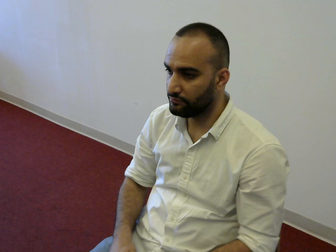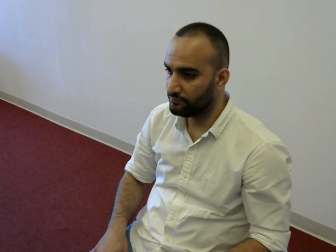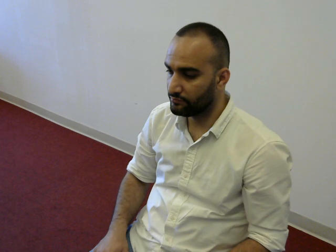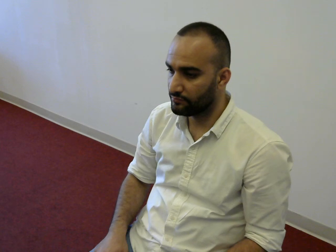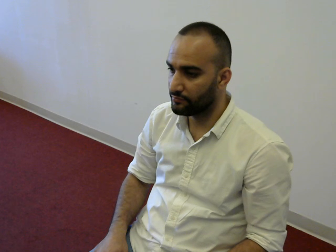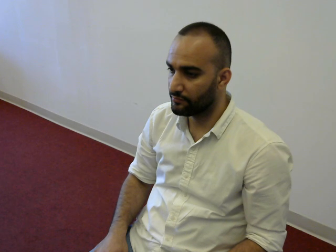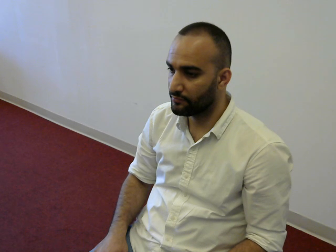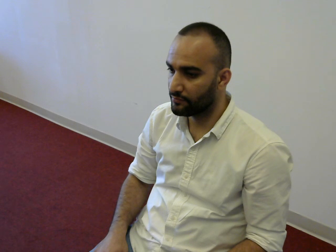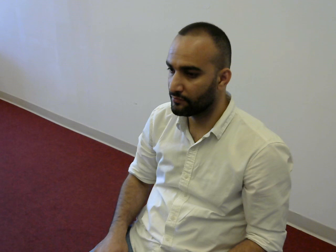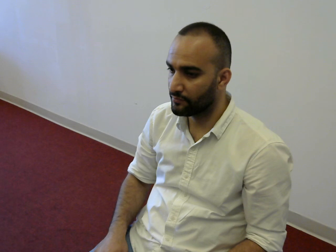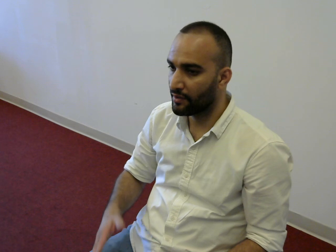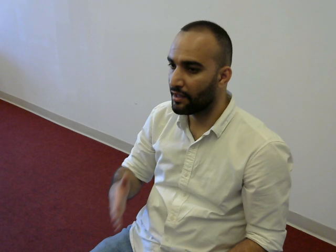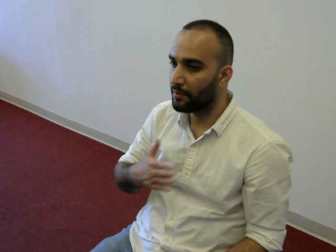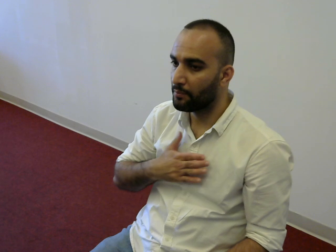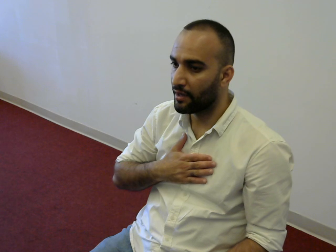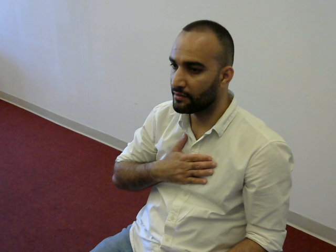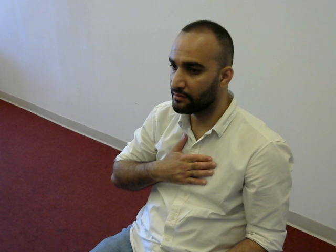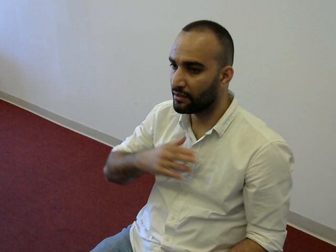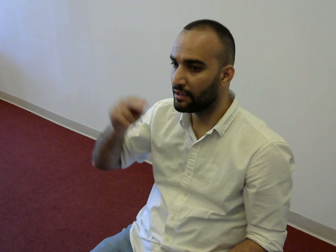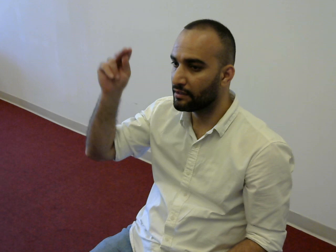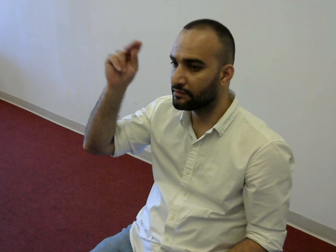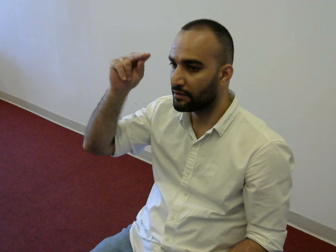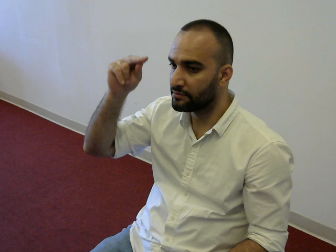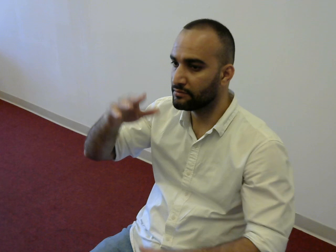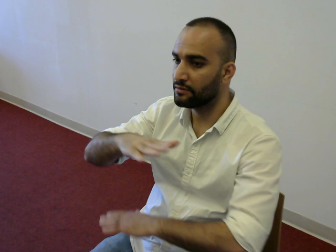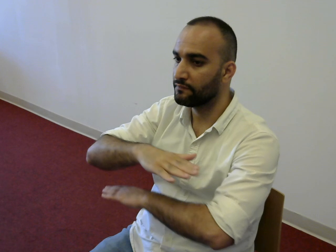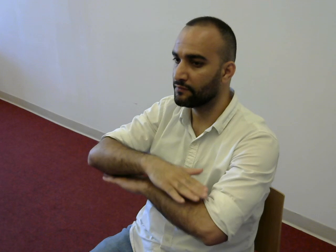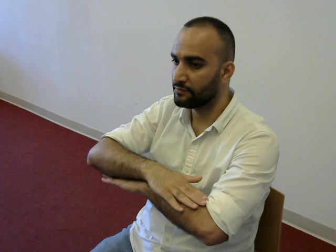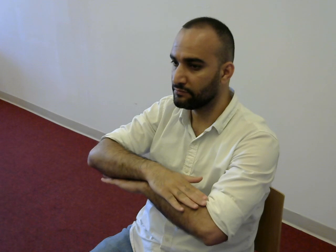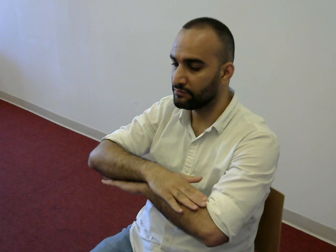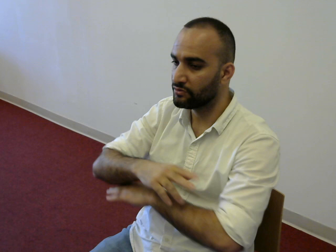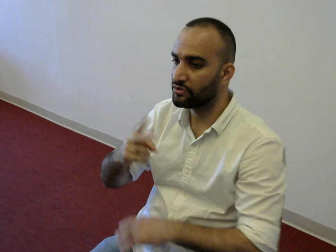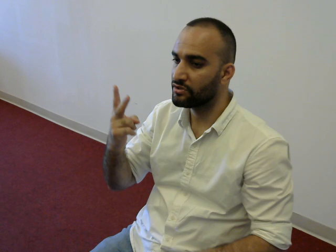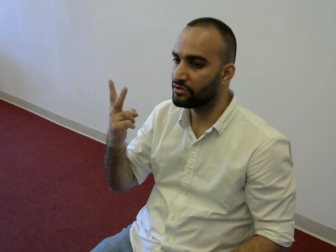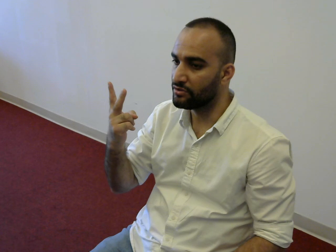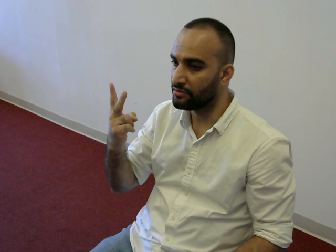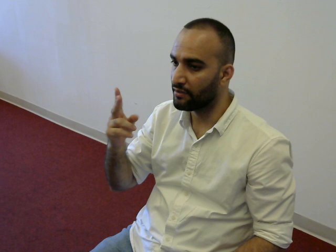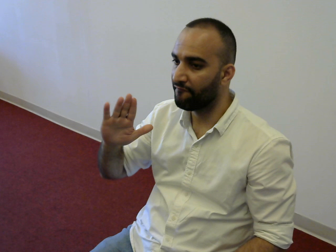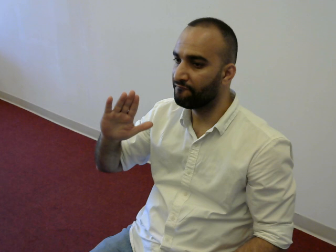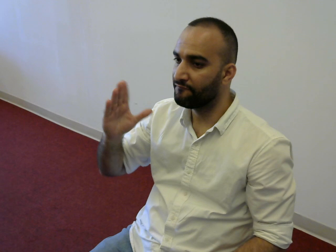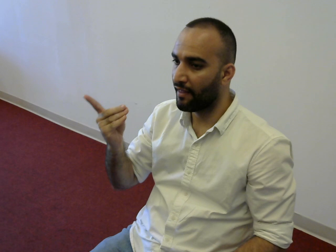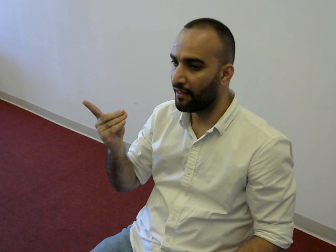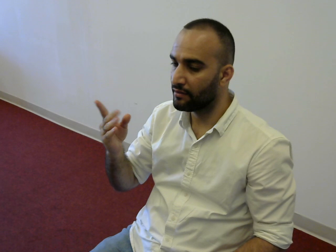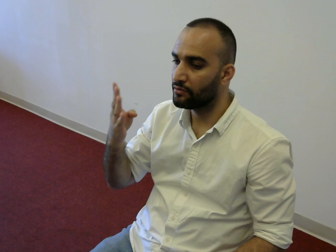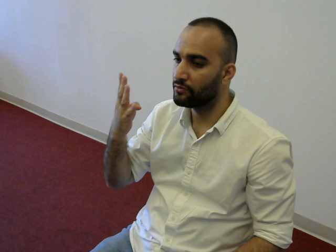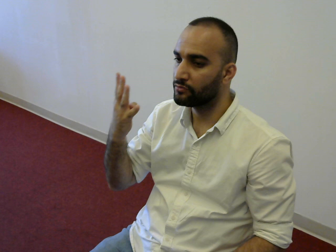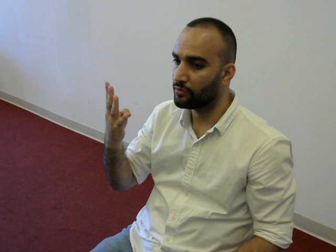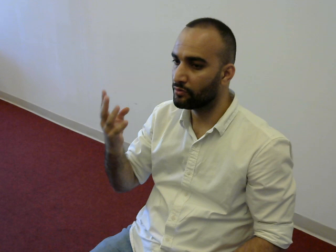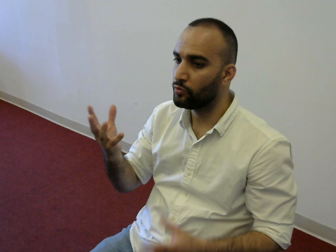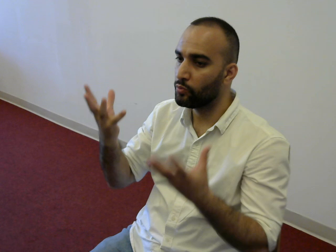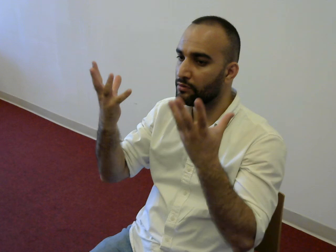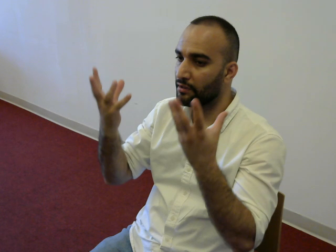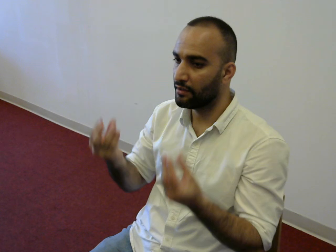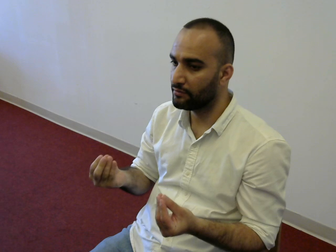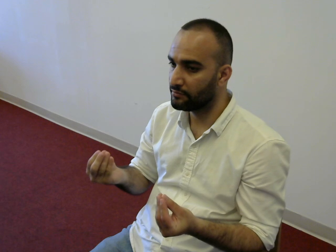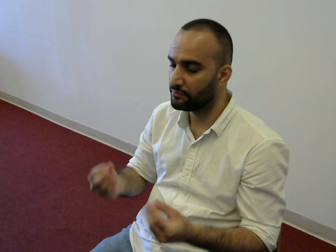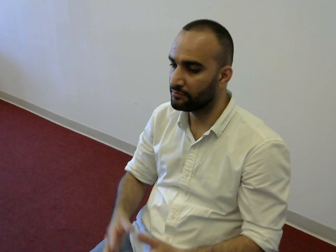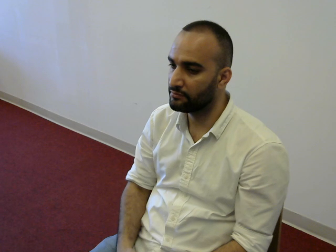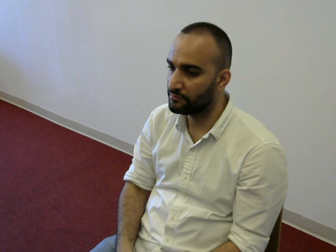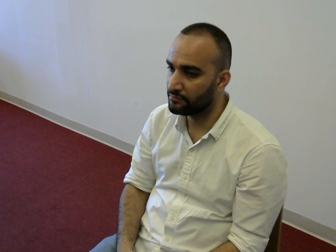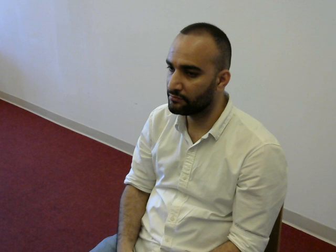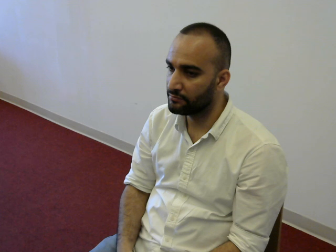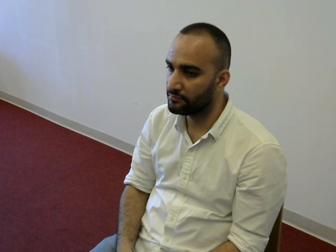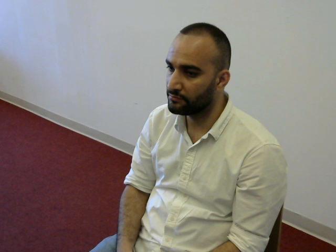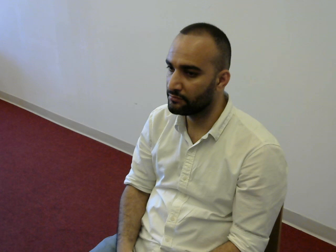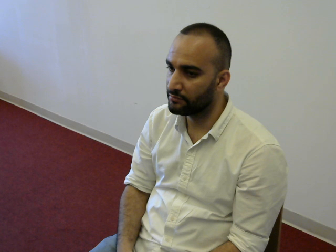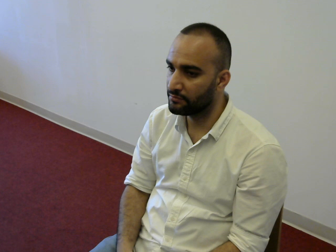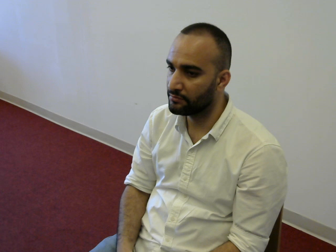Mənim dərslərim 2-ci və 4-cü günlərdir